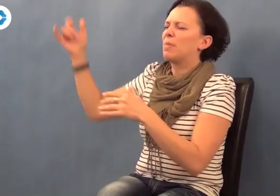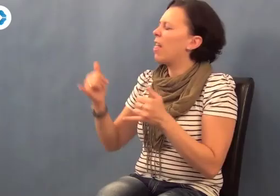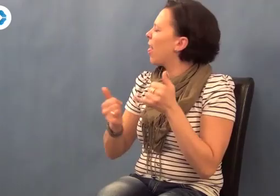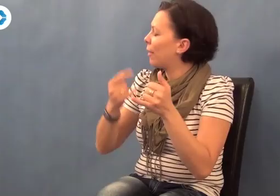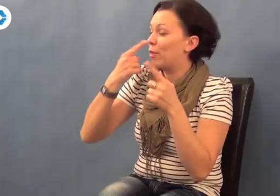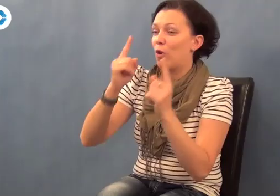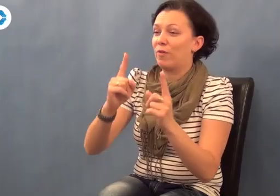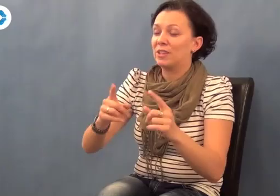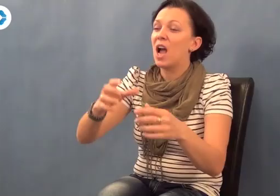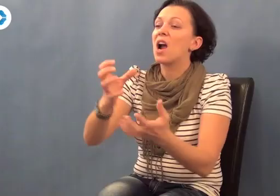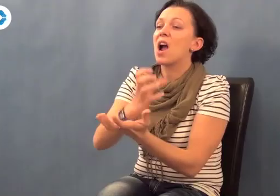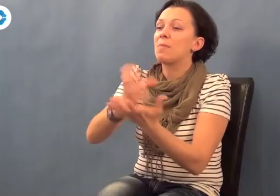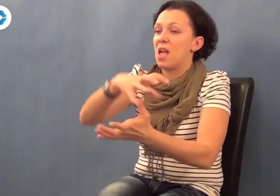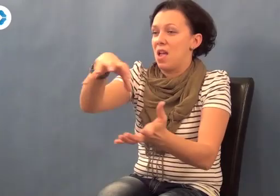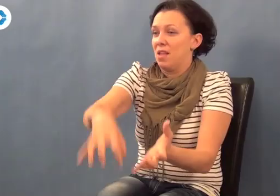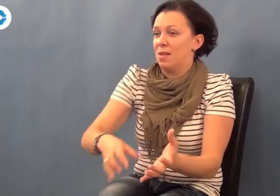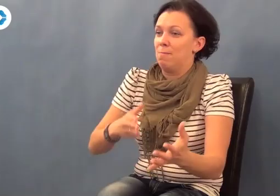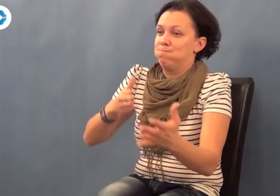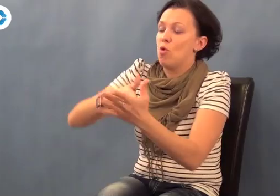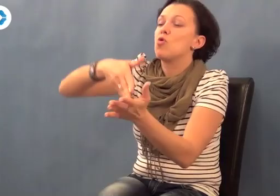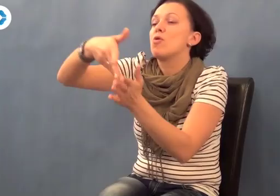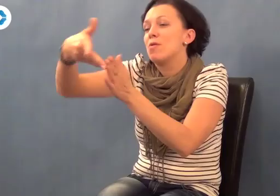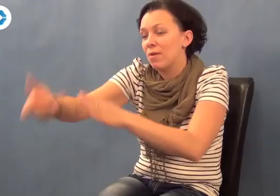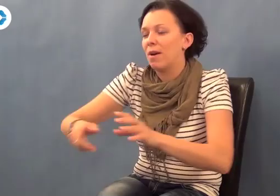Jedzie i nie zauważa kamienia na drodze, wpada na niego i przewraca się.